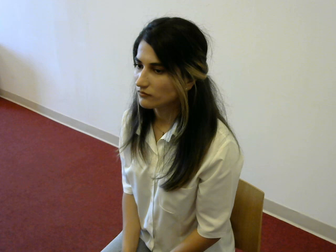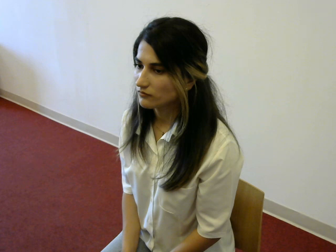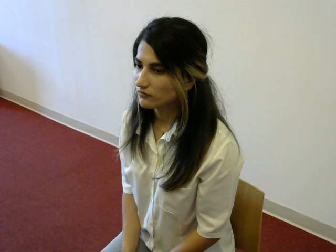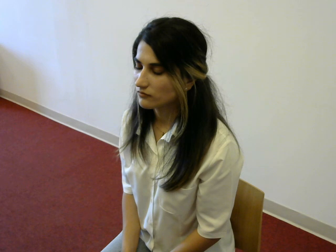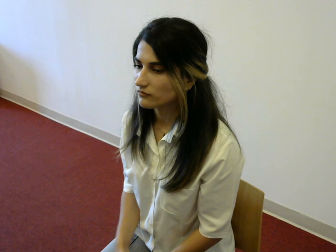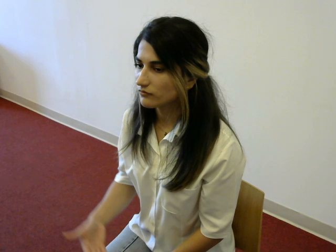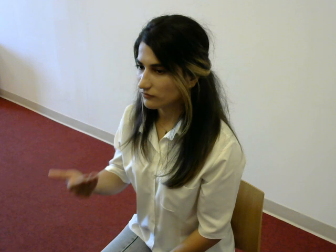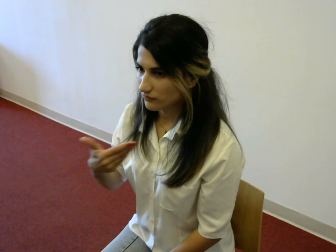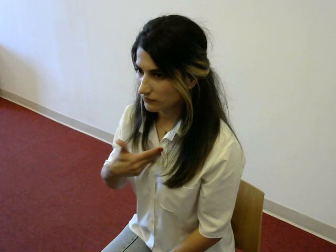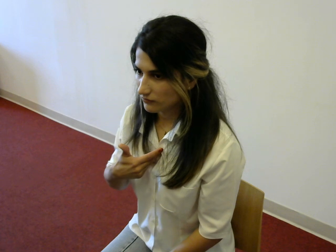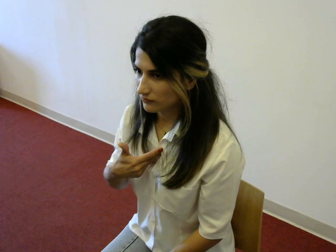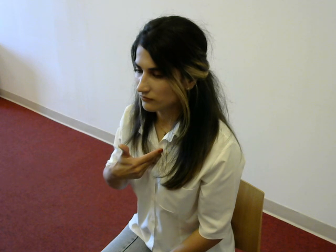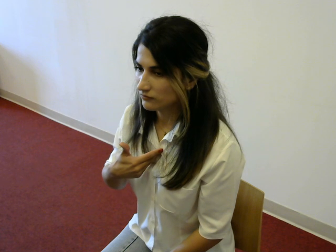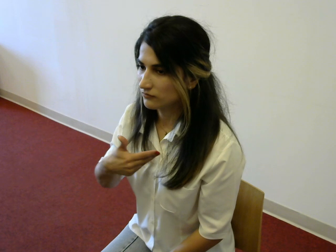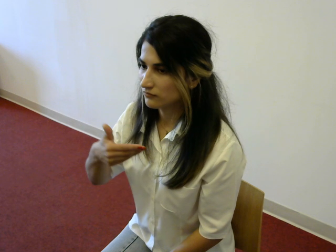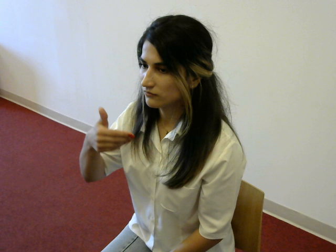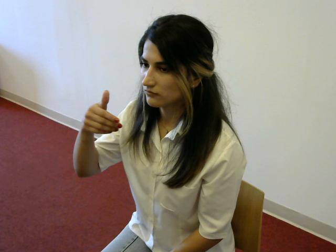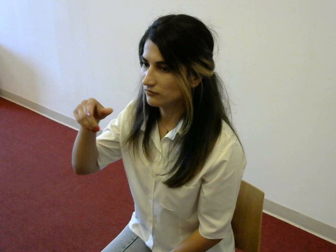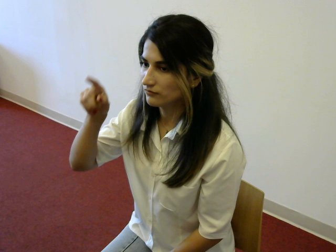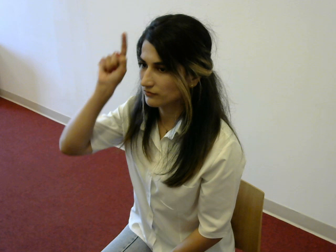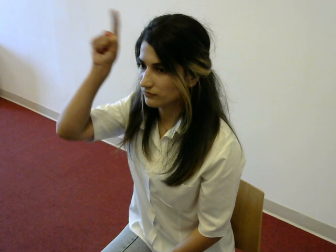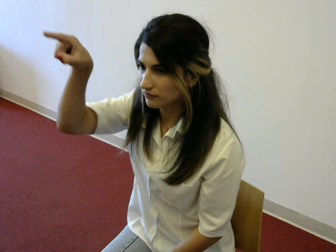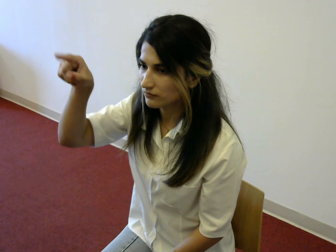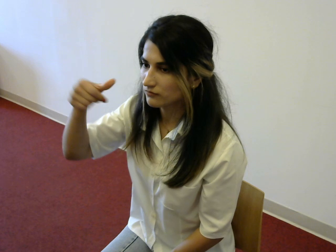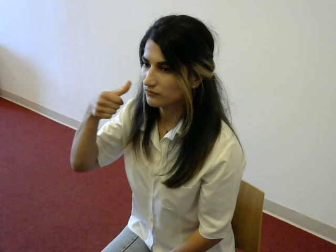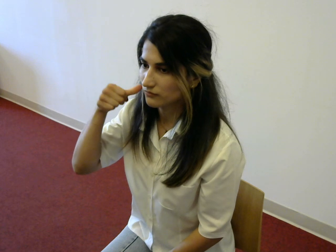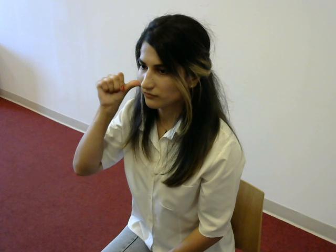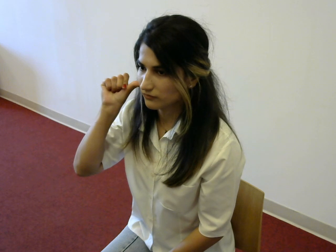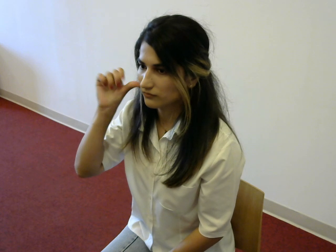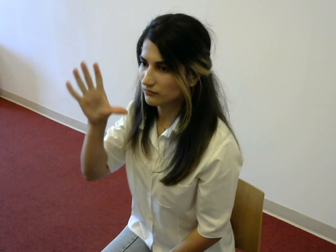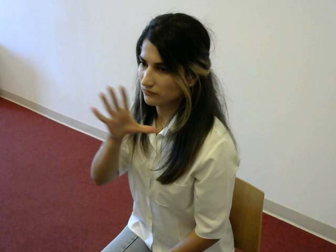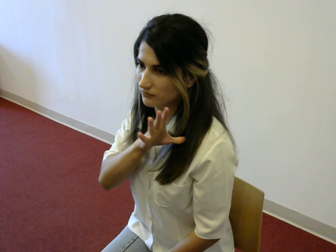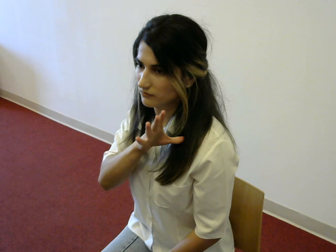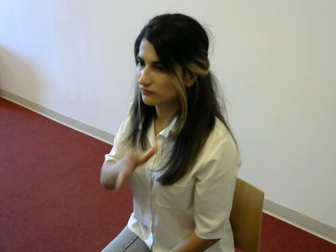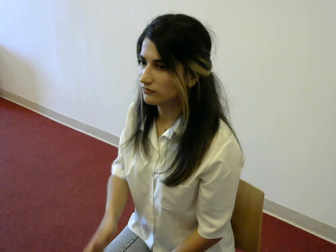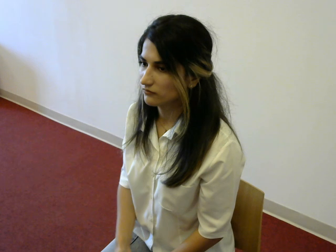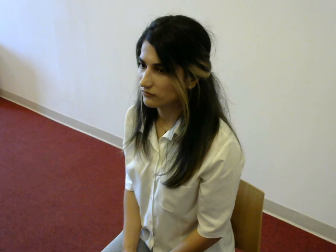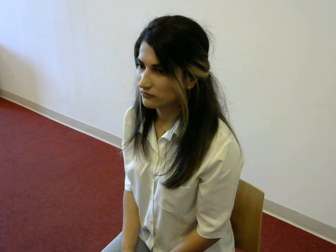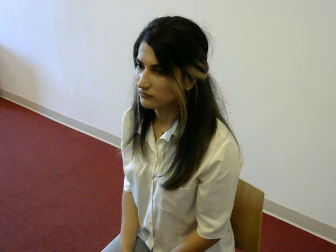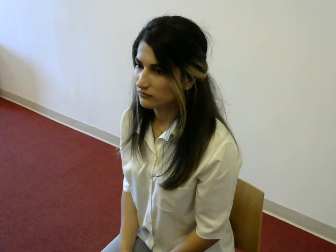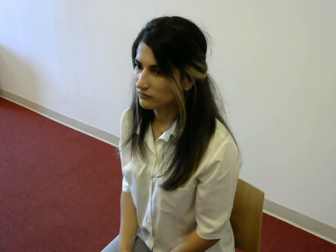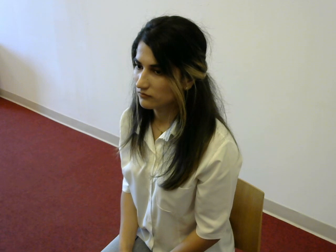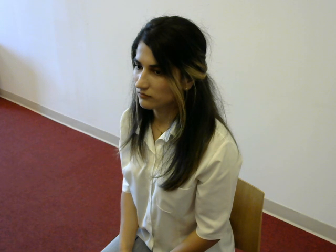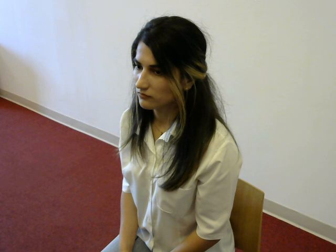Mən orda dünən olmuşam